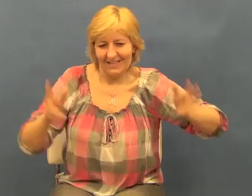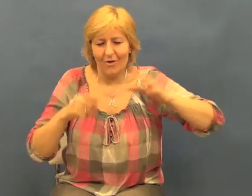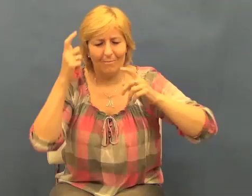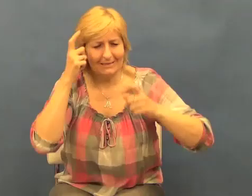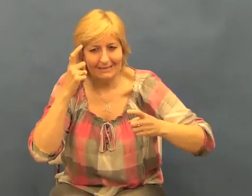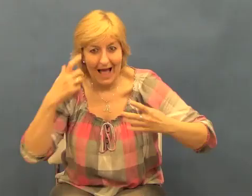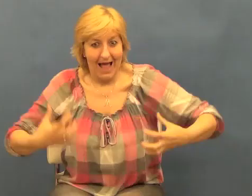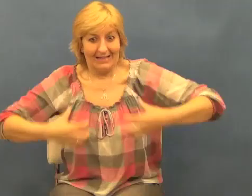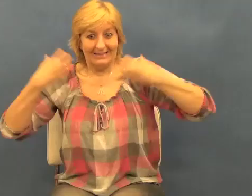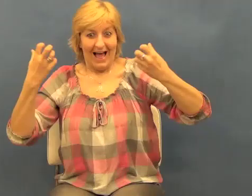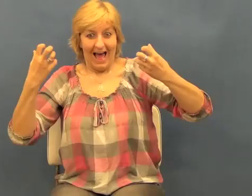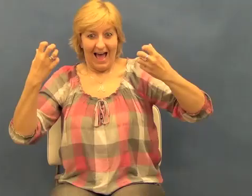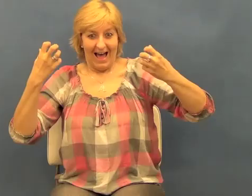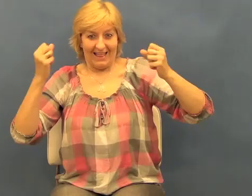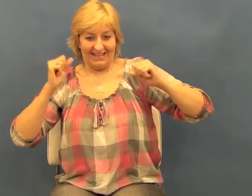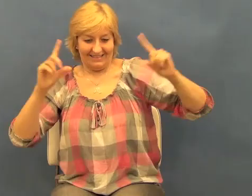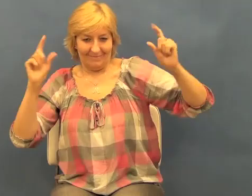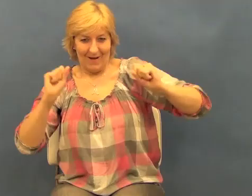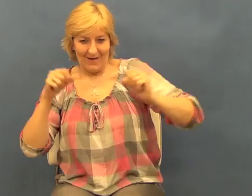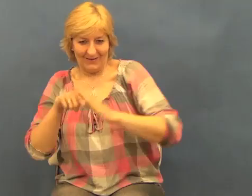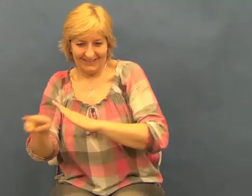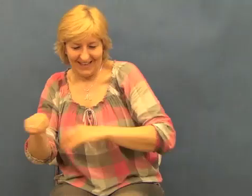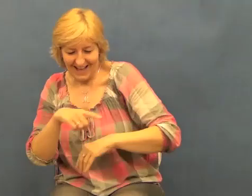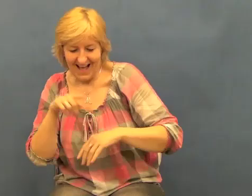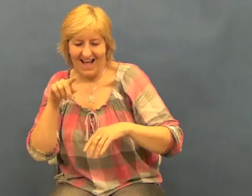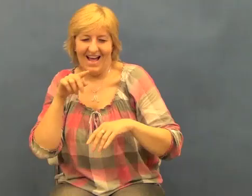Myszka Miki jest przerażona, boi się i ucieka.